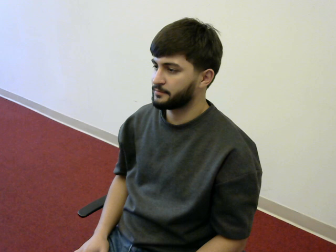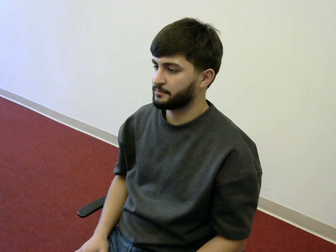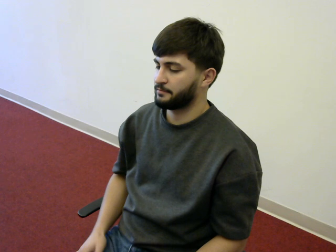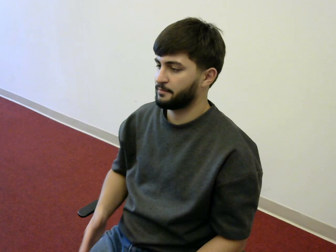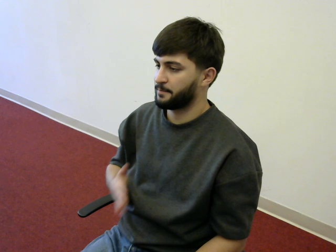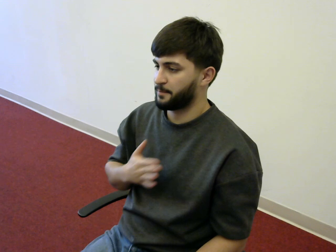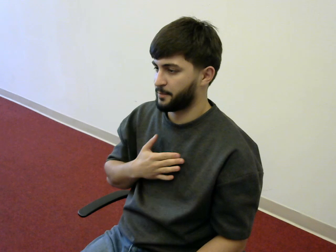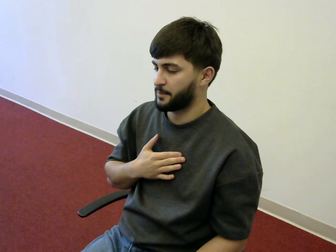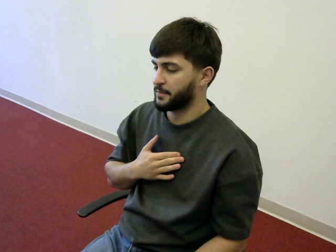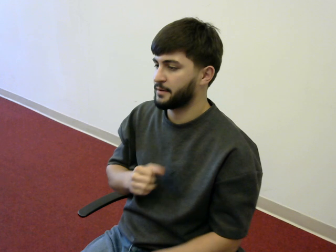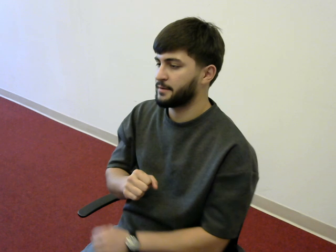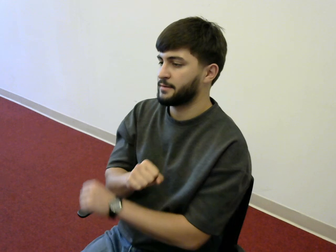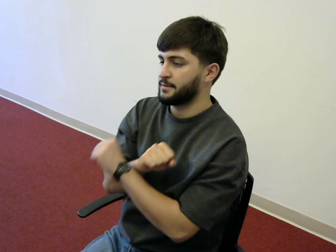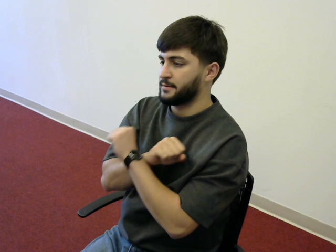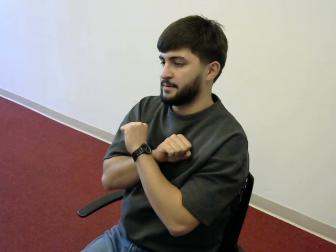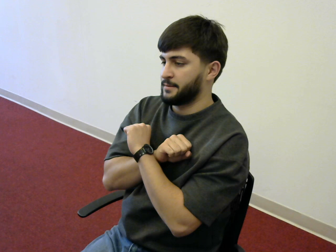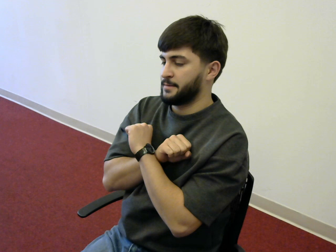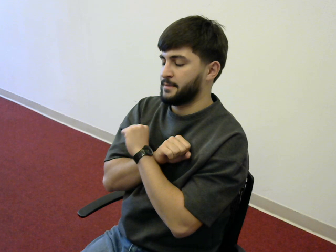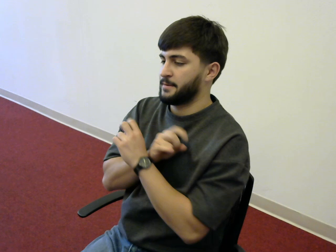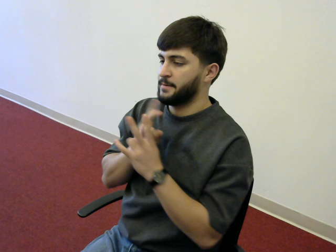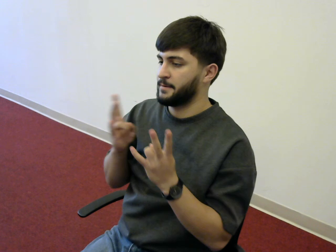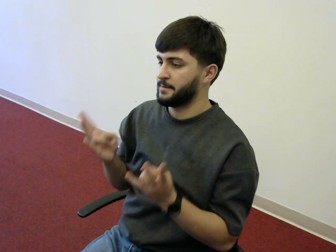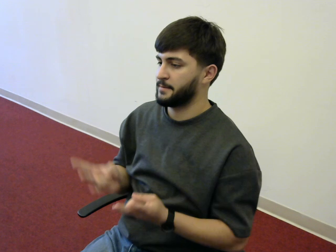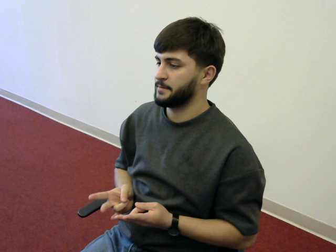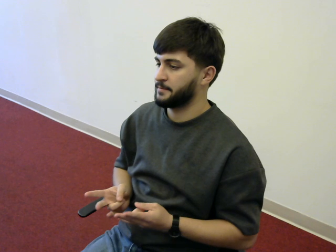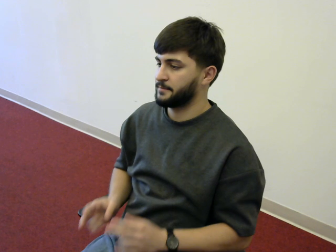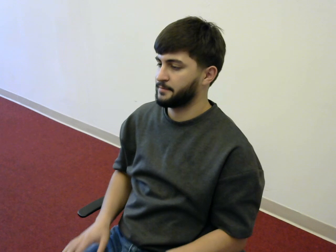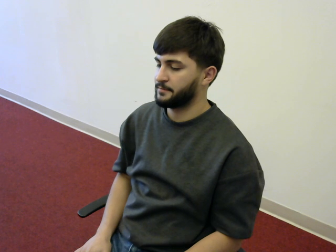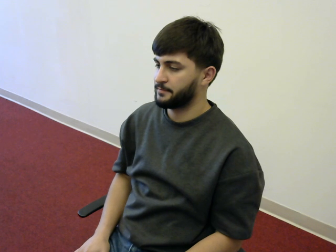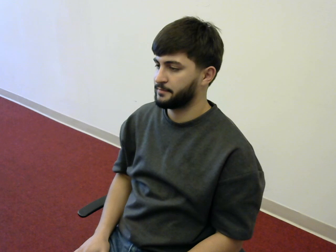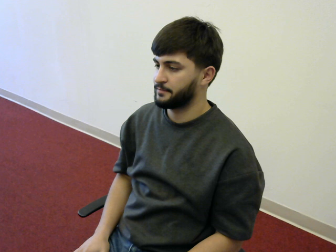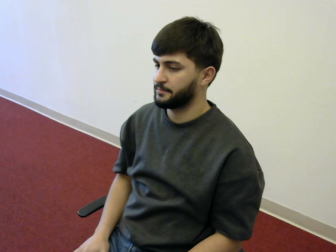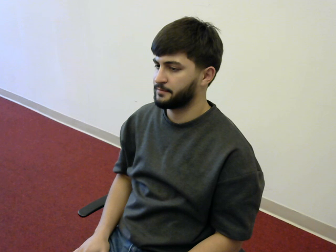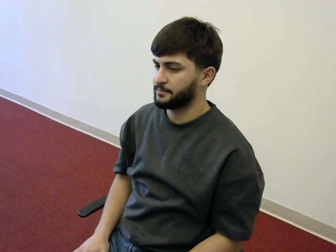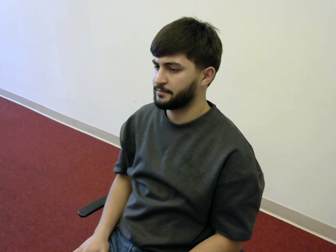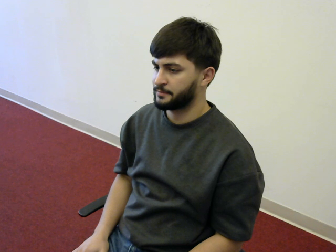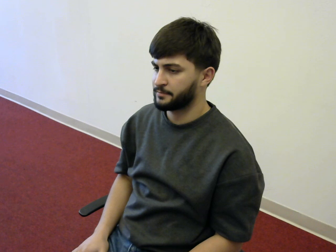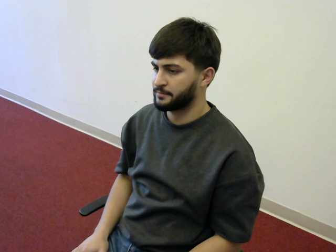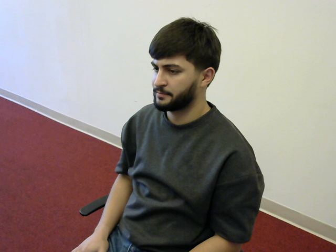Mənə istirahət etmək lazımdır